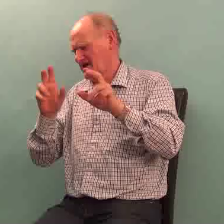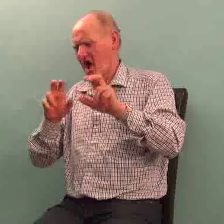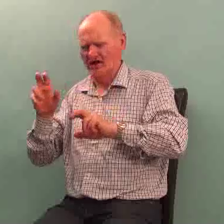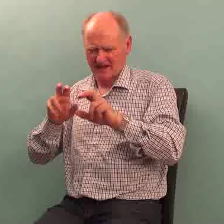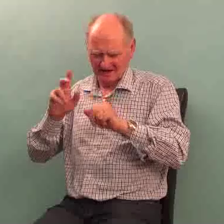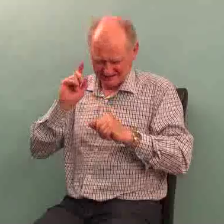Tam.